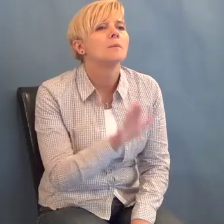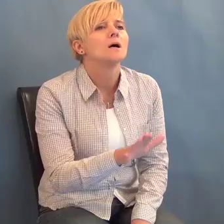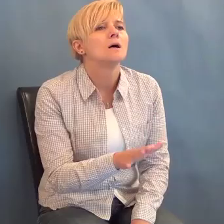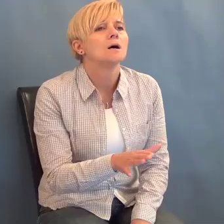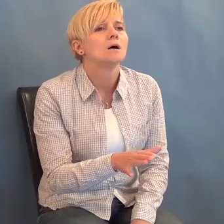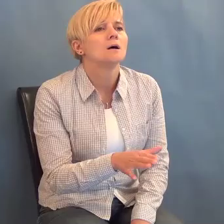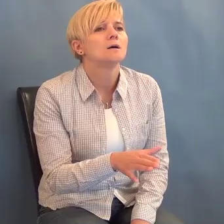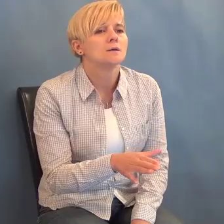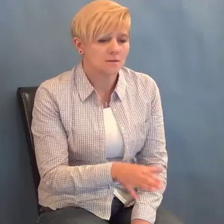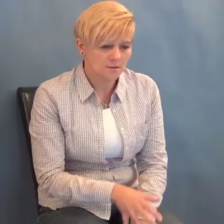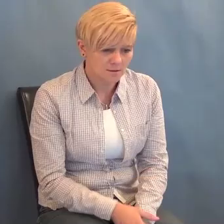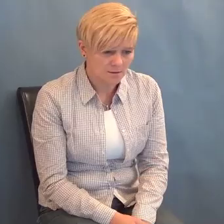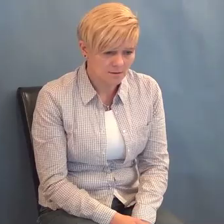Kiedy masz wolne?